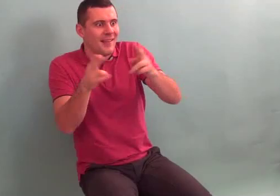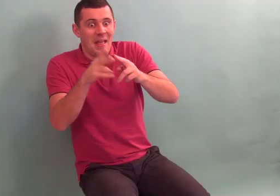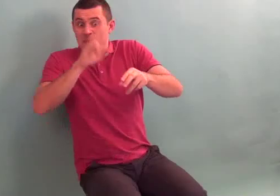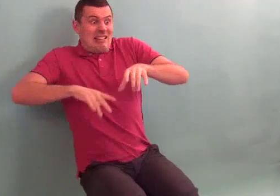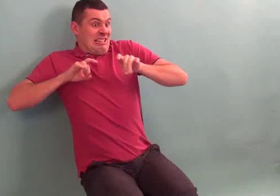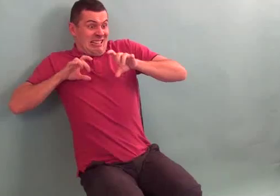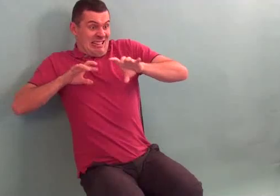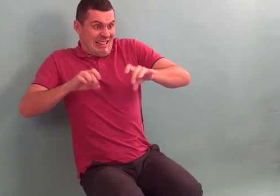Policjant szybko biegnie.